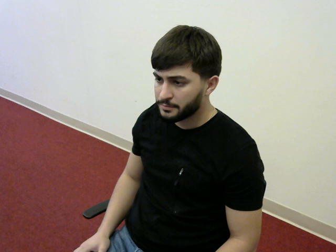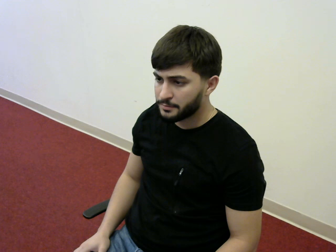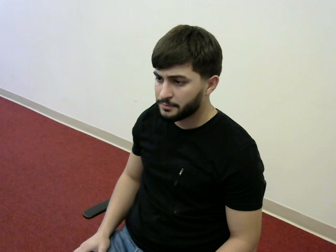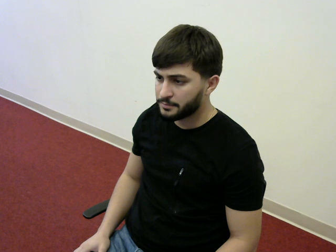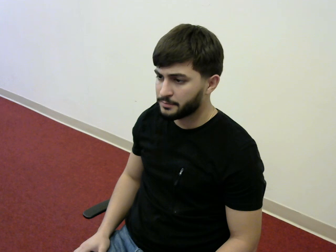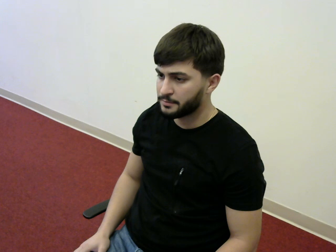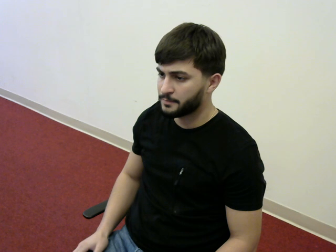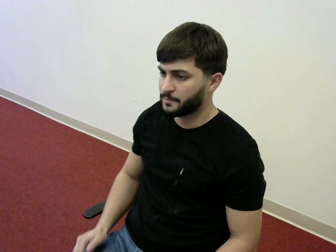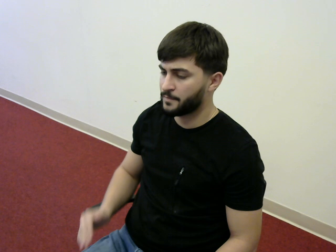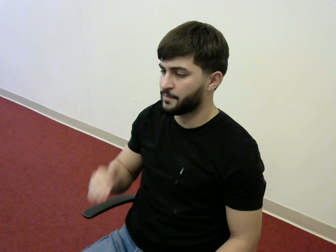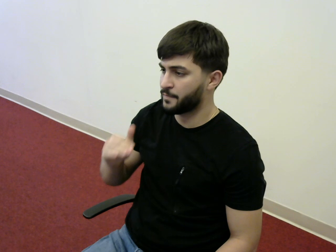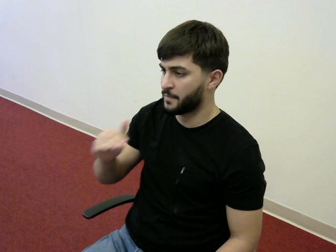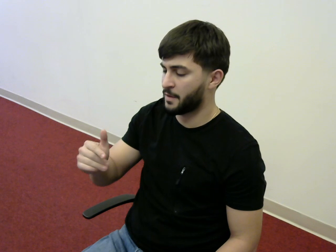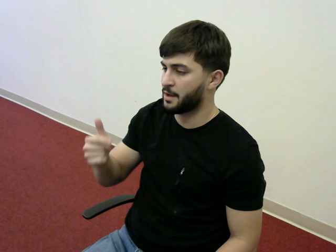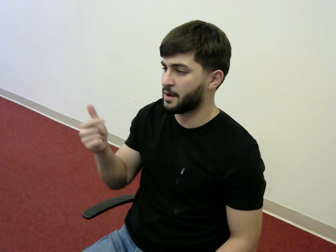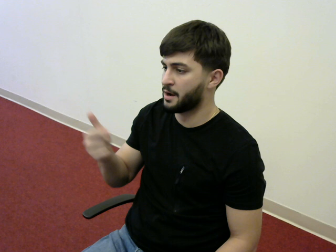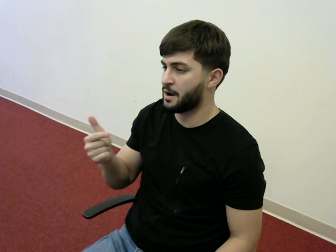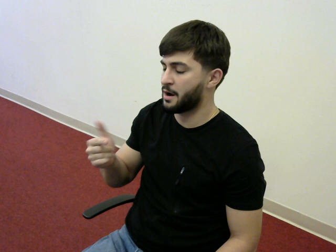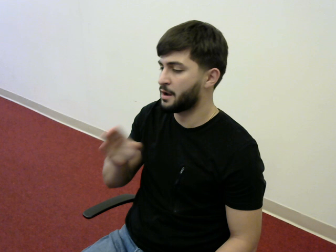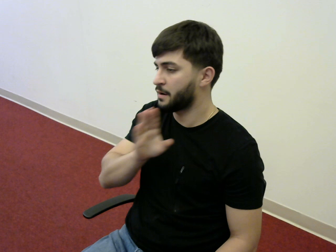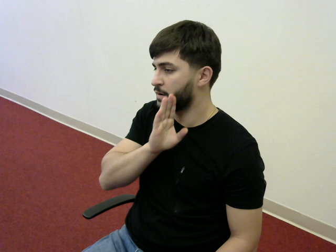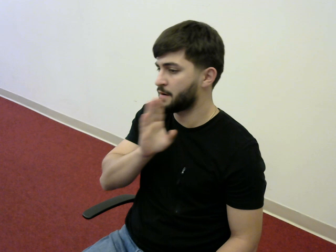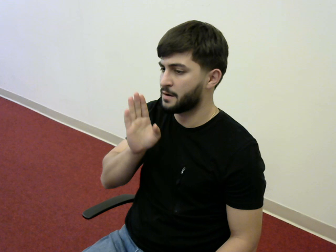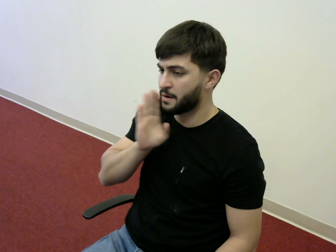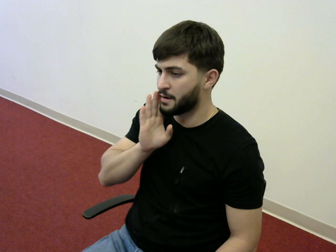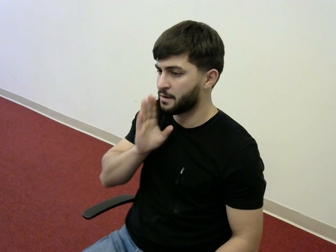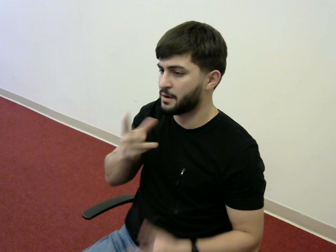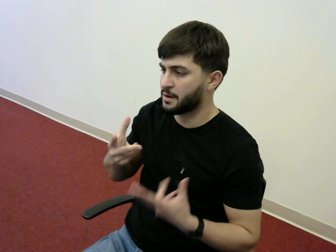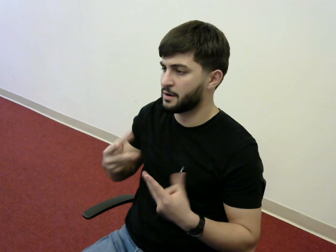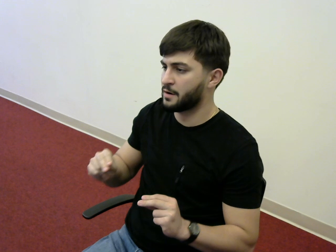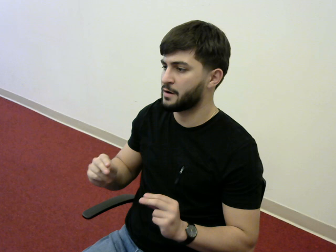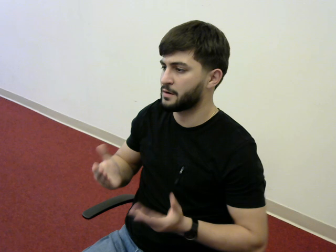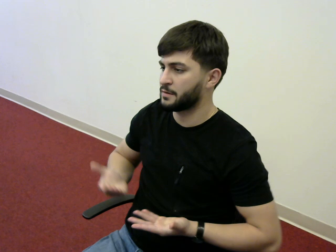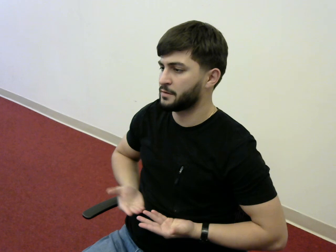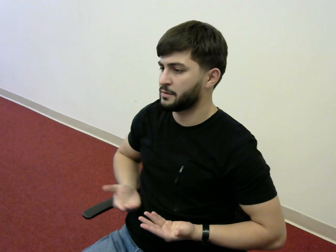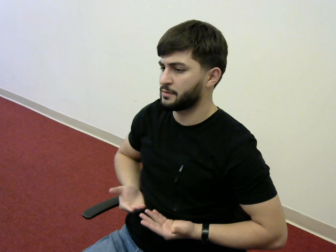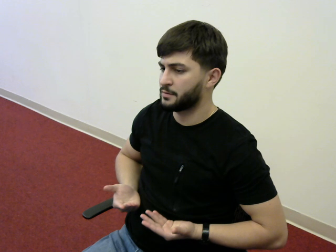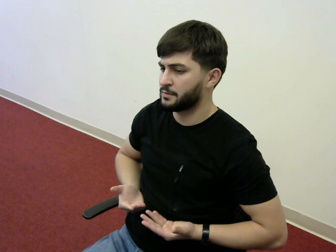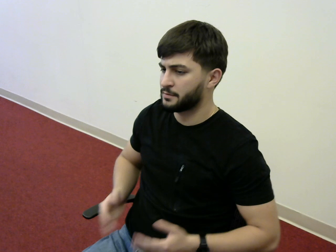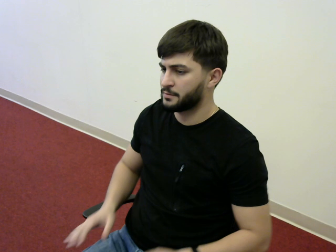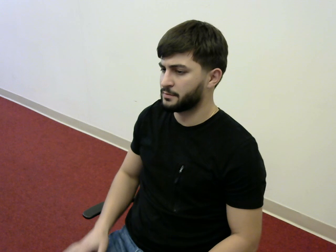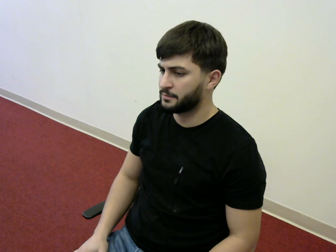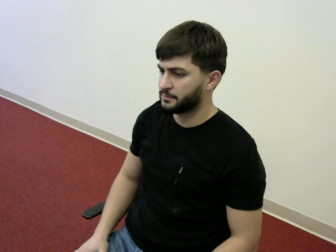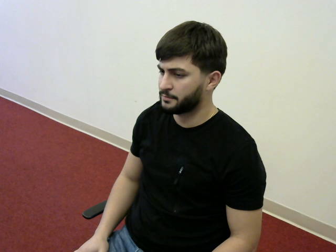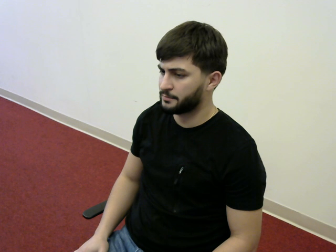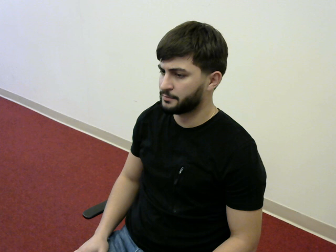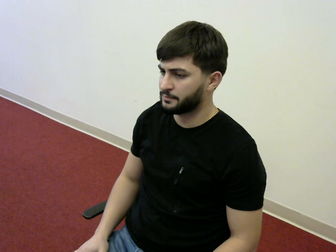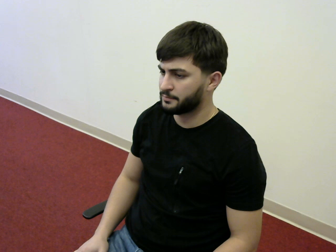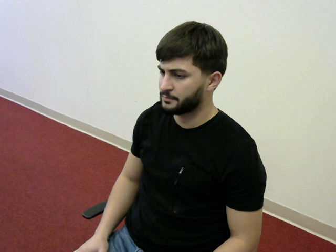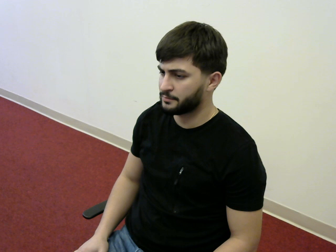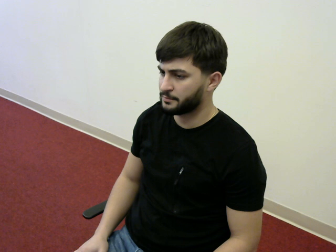Sənin qayınanan harda yaşayır?